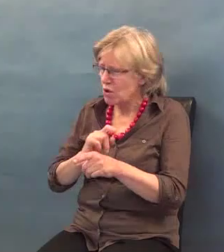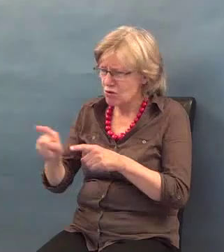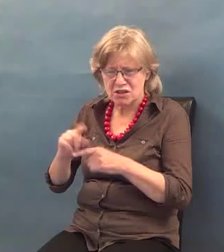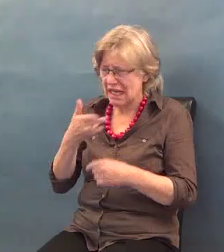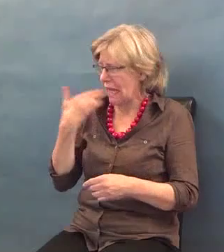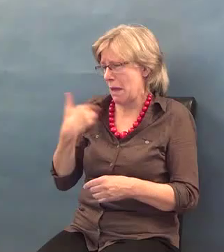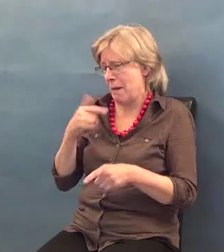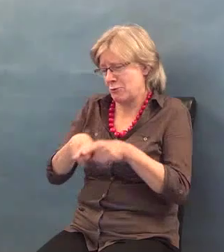Nie mam siostry.